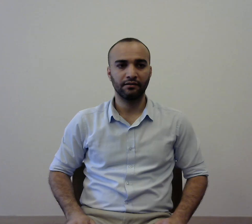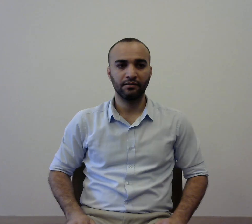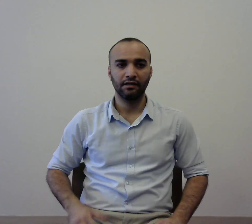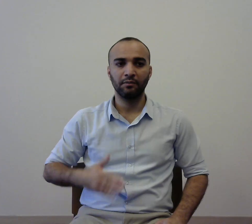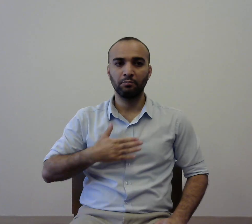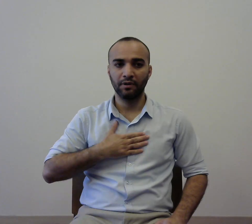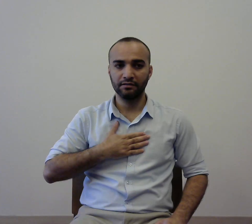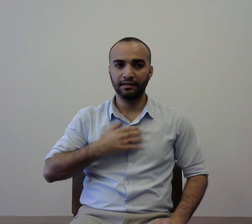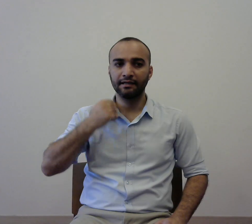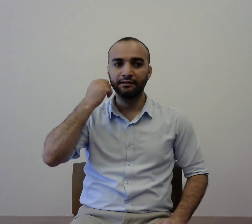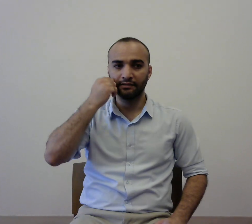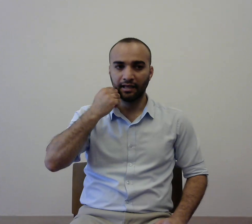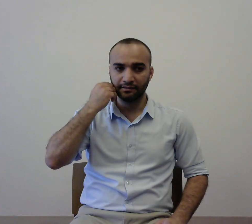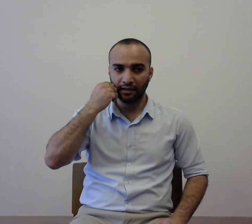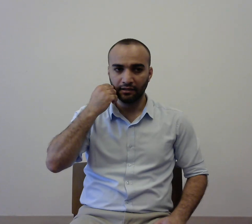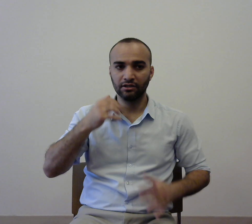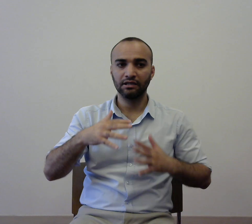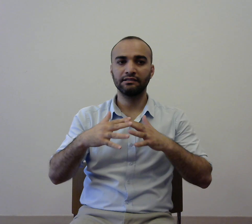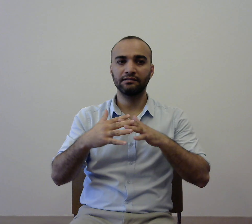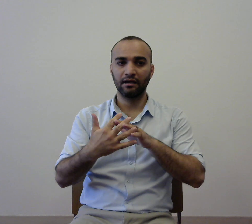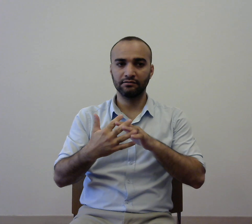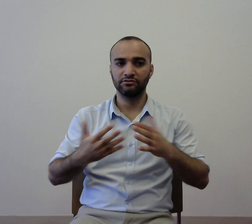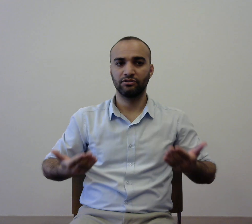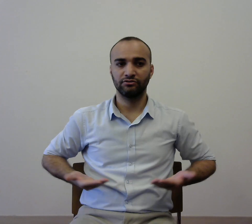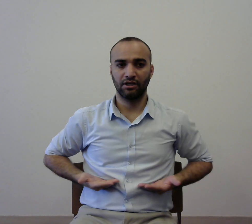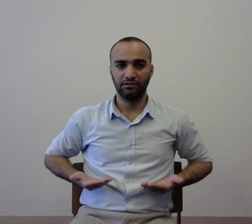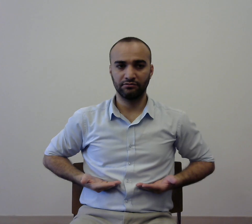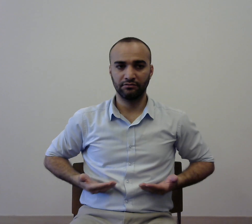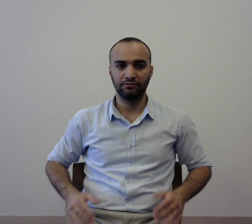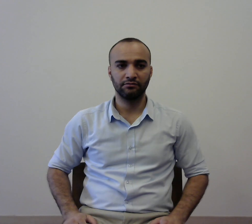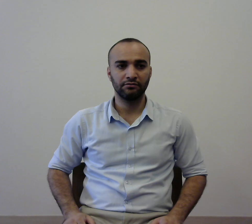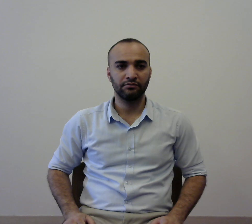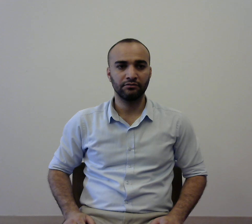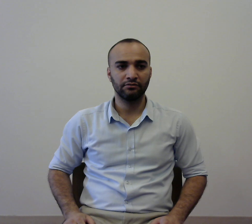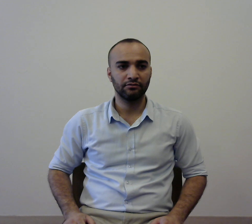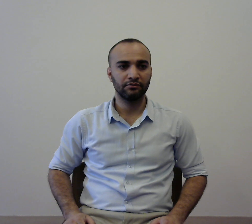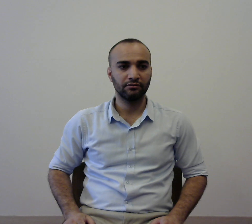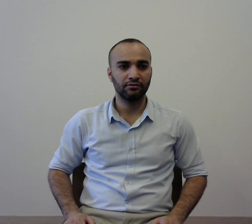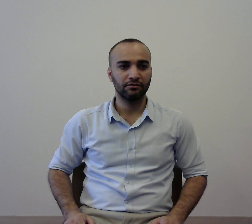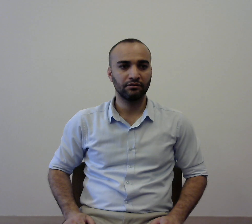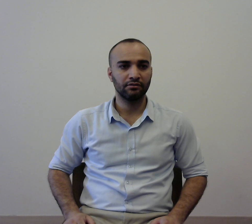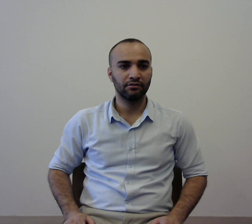Mənim nənəm kənddə yaşayır